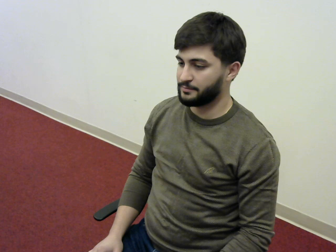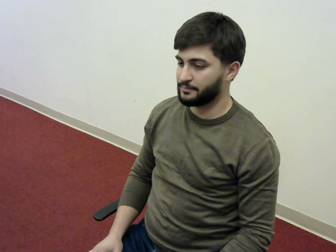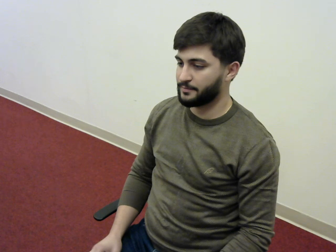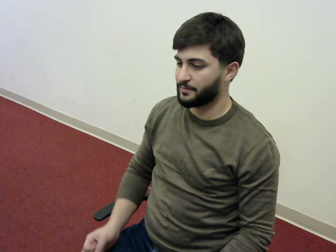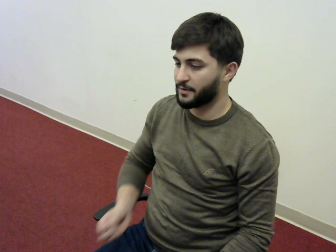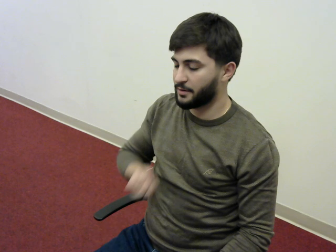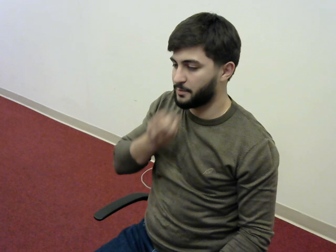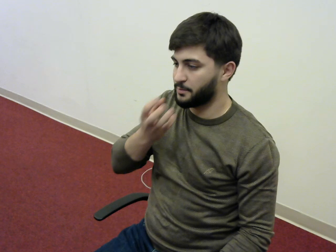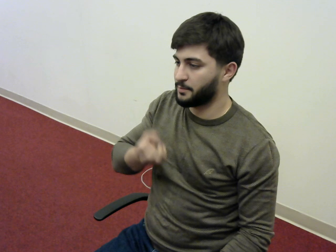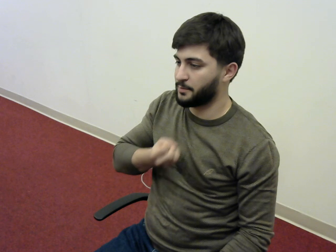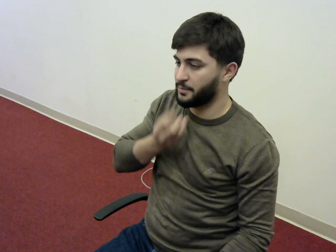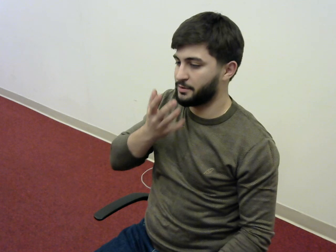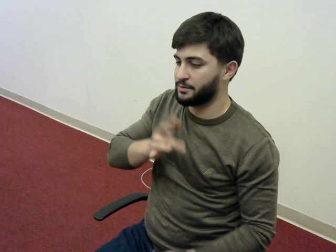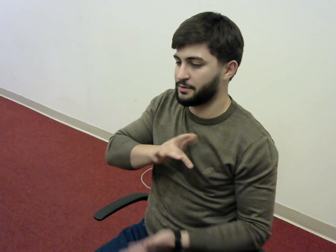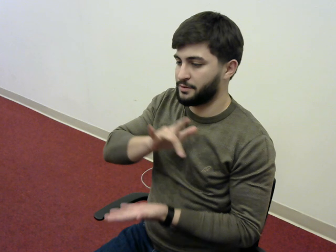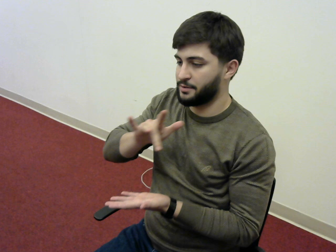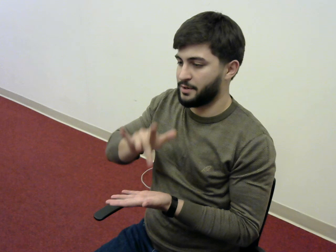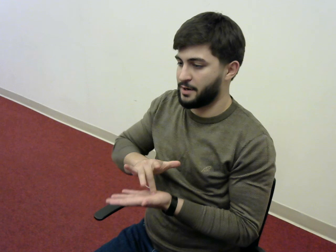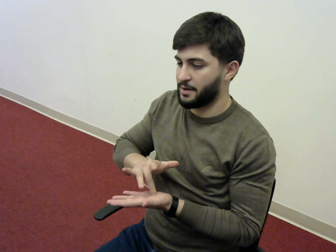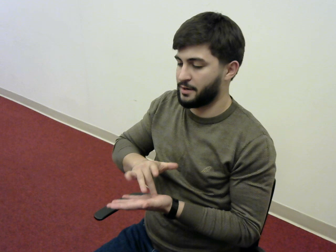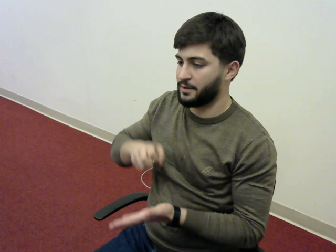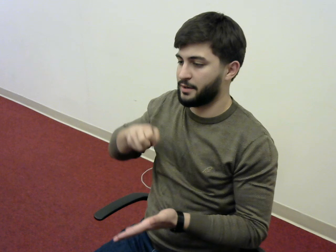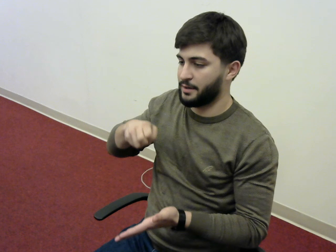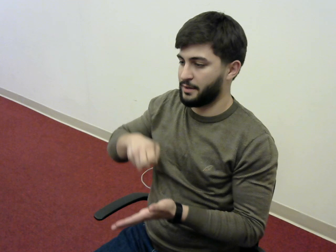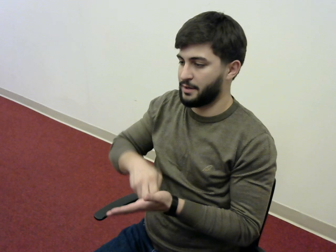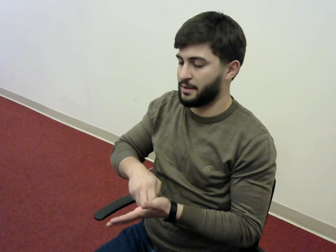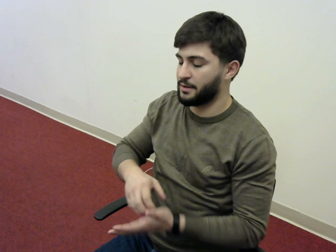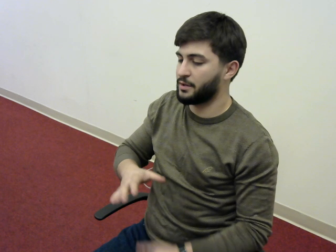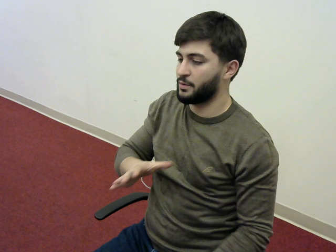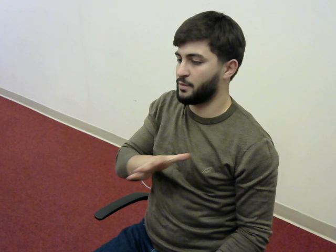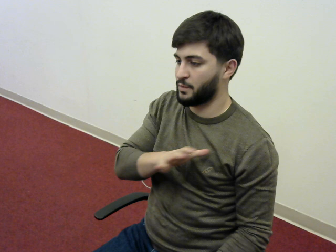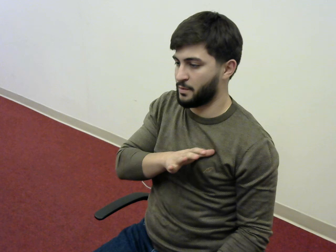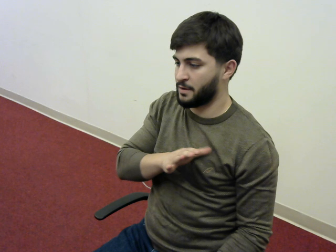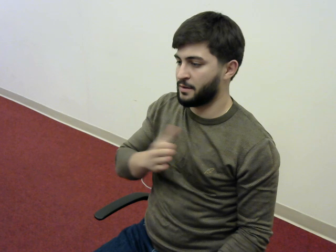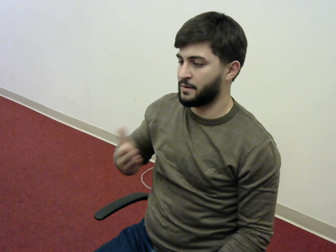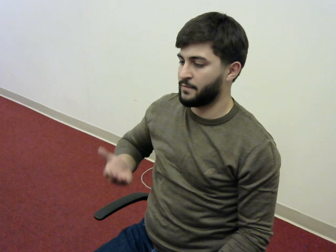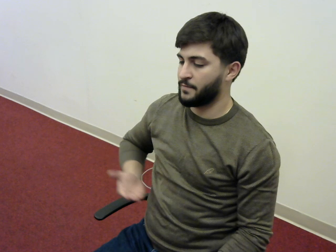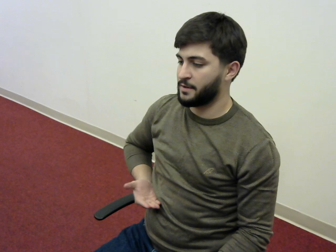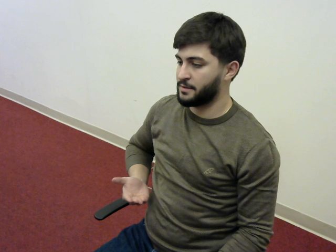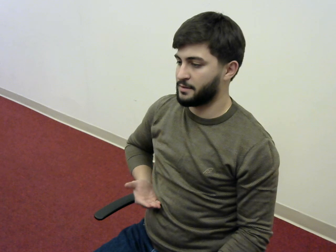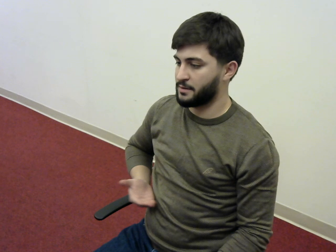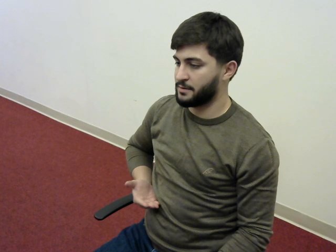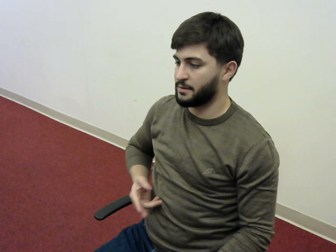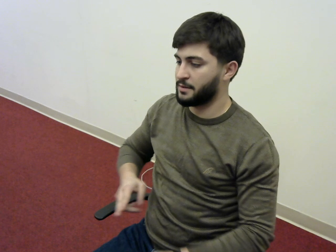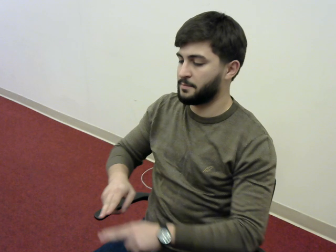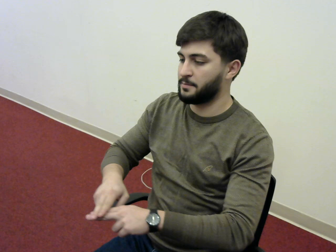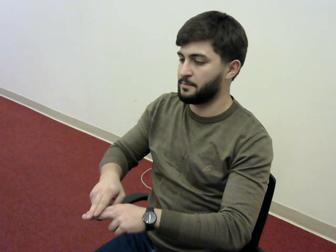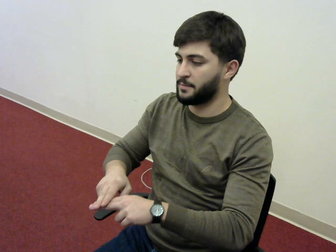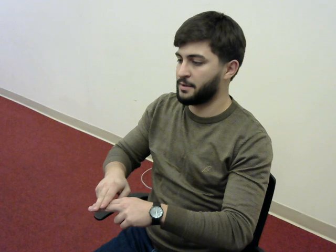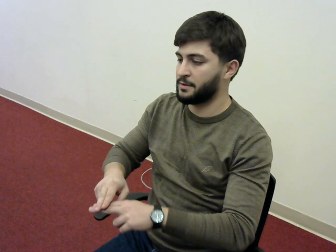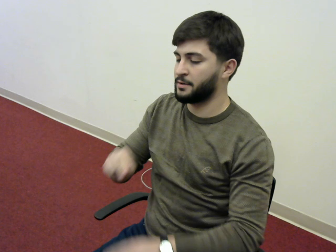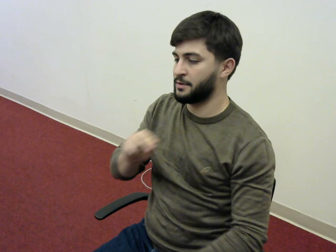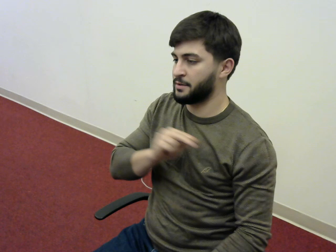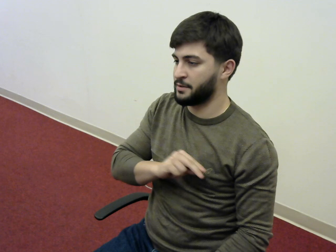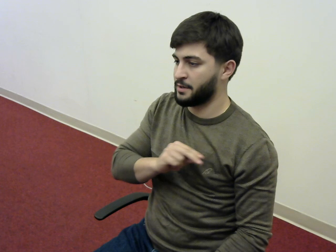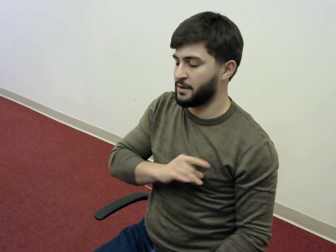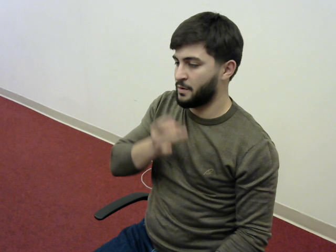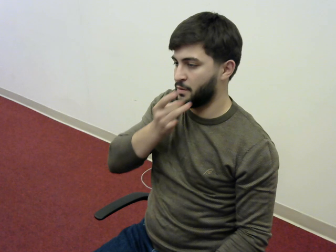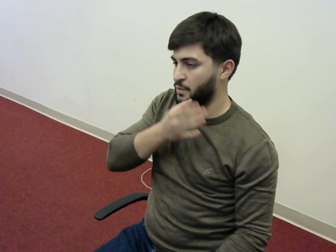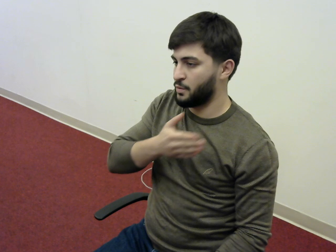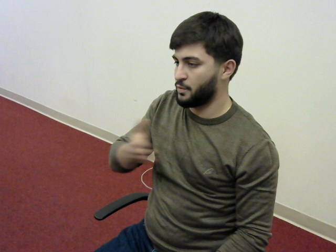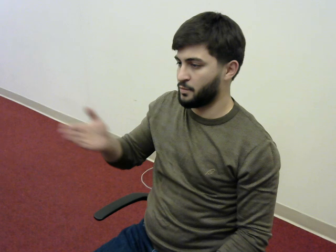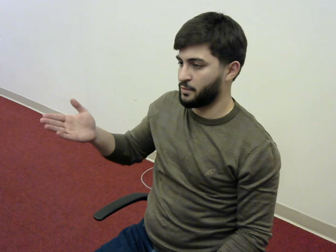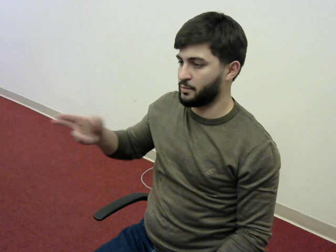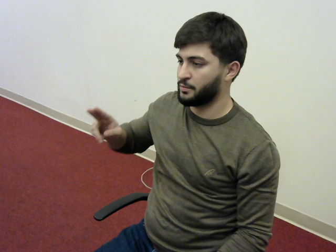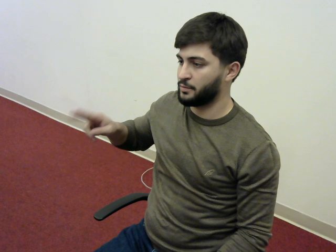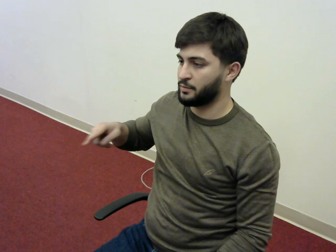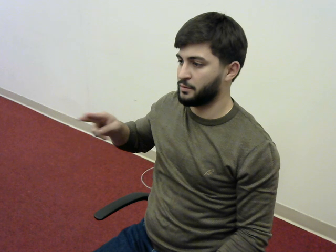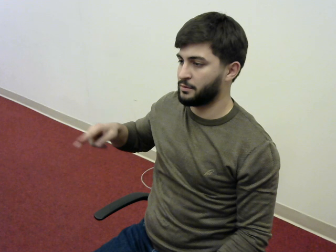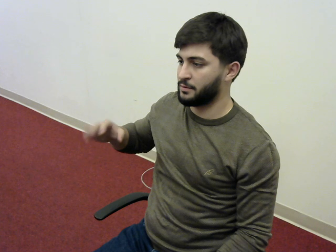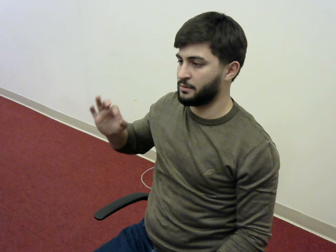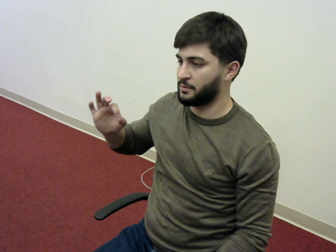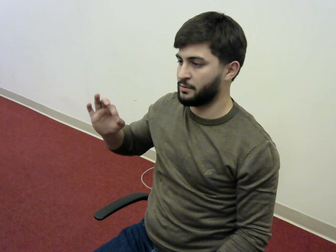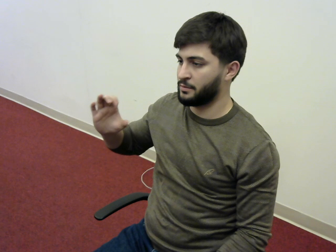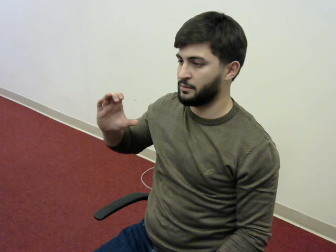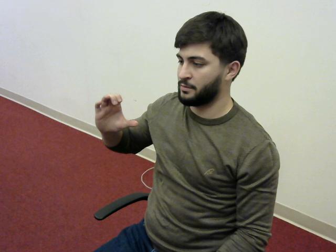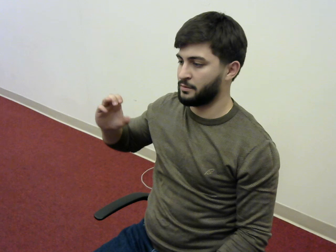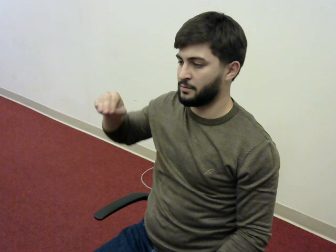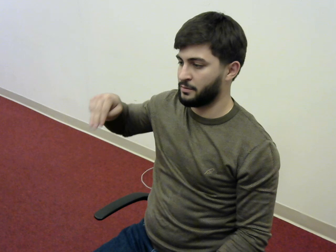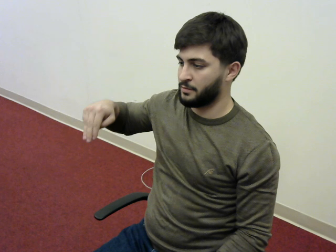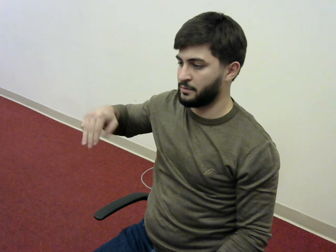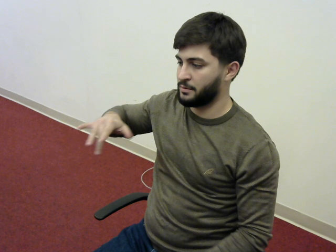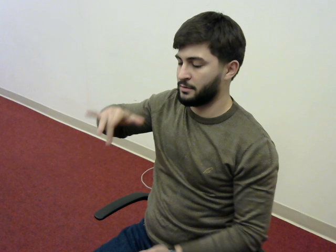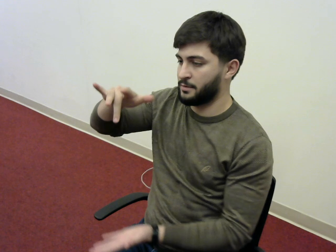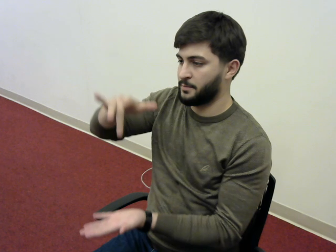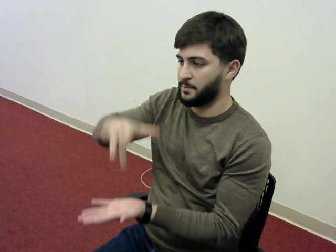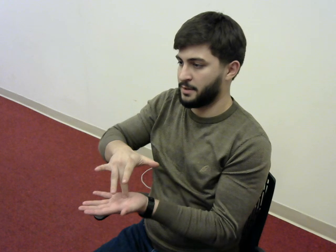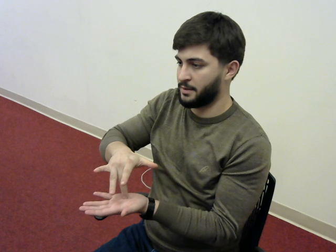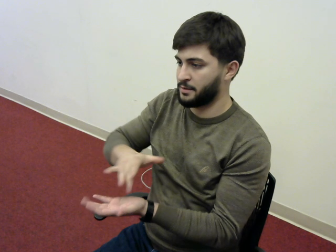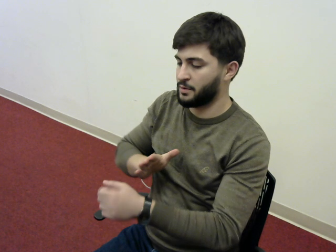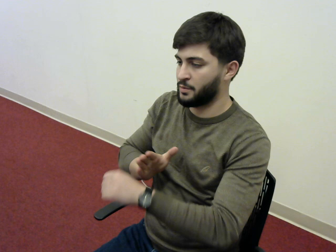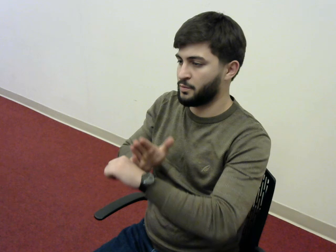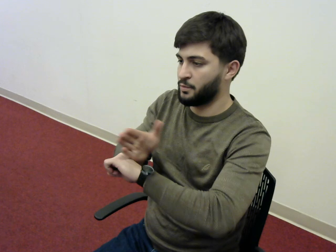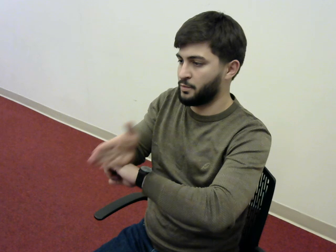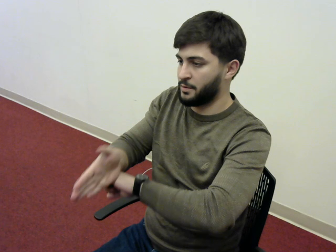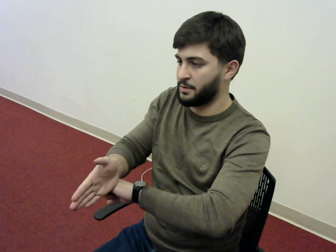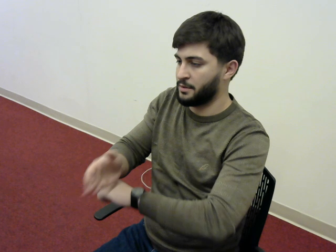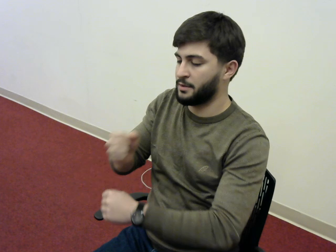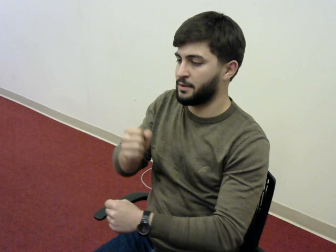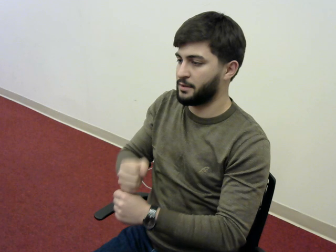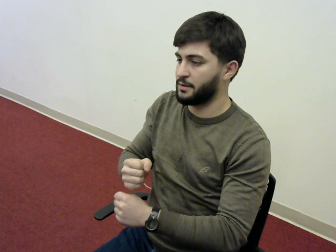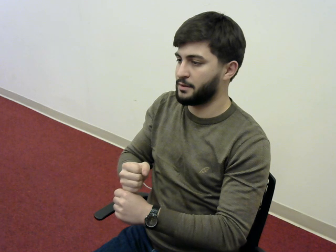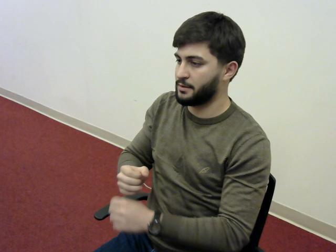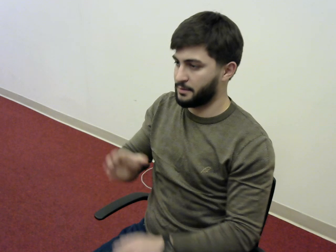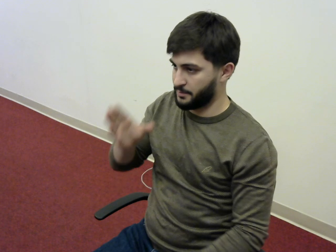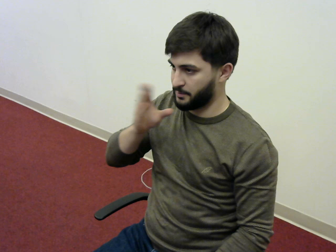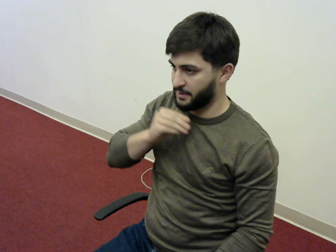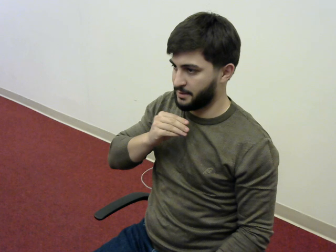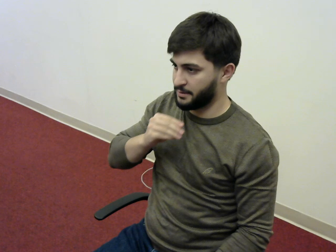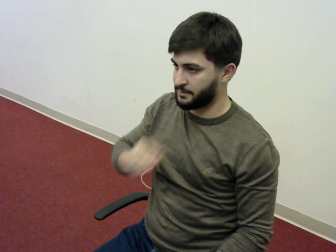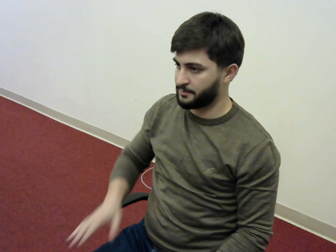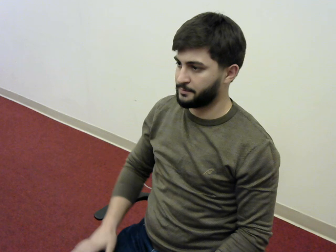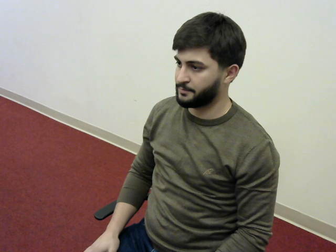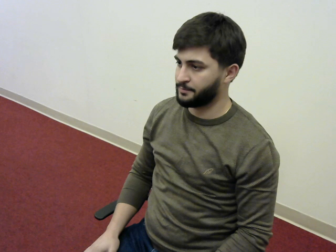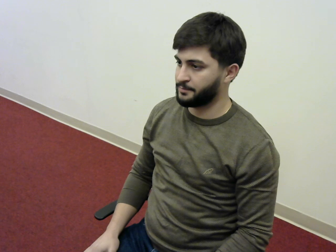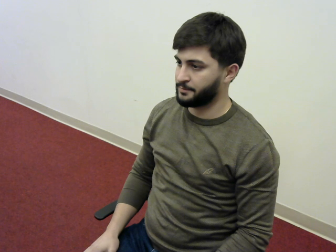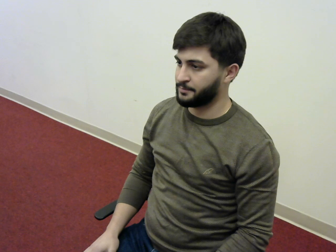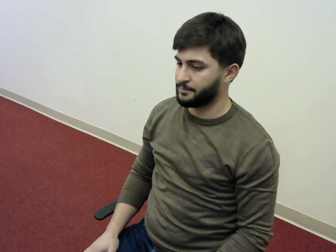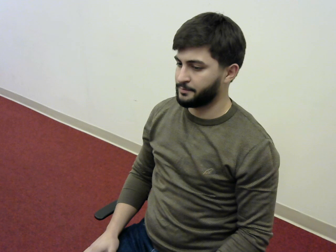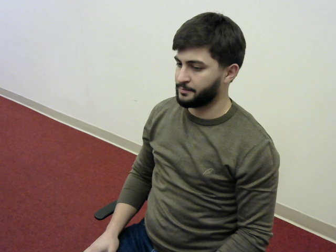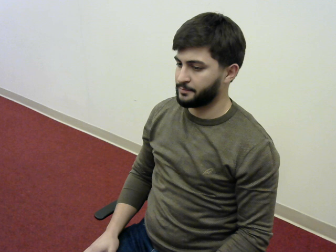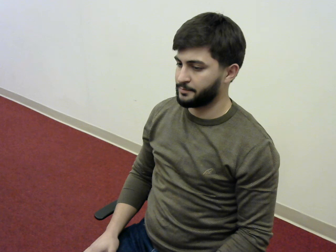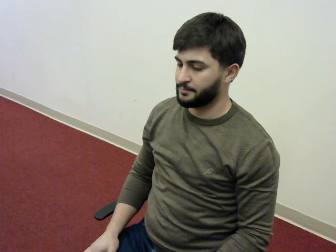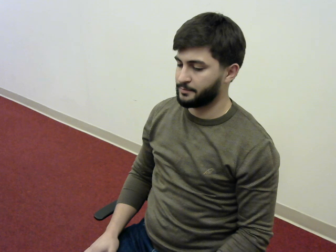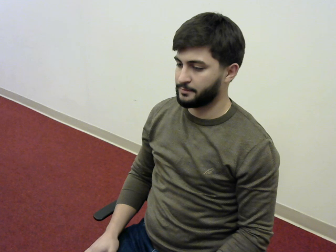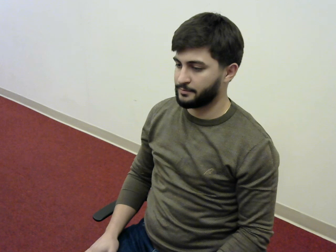Bakı şəhərində qeydiyyatda olan vətəndaşlar paytaxtda işləyən istənilən DOST mərkəzinə yaxınlaşa bilər